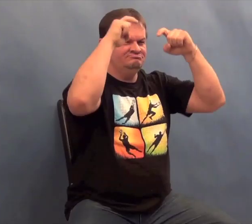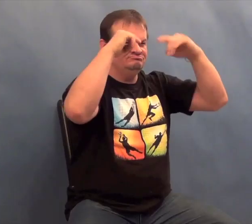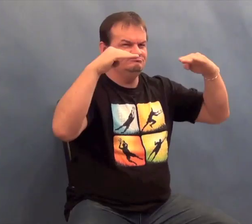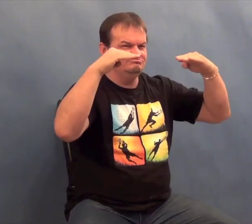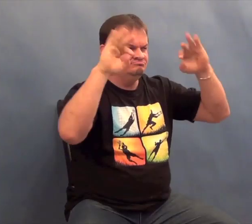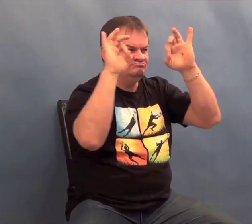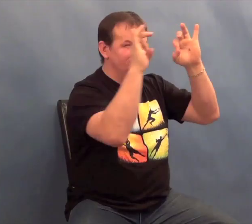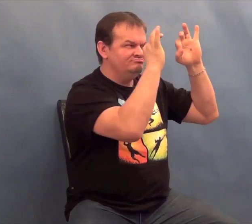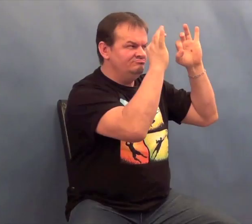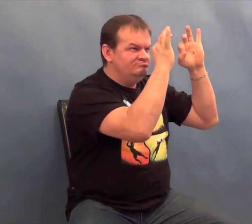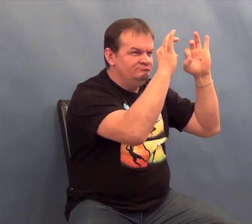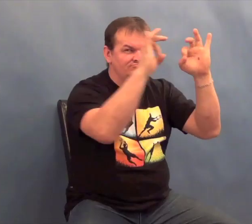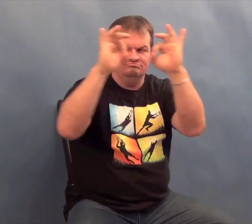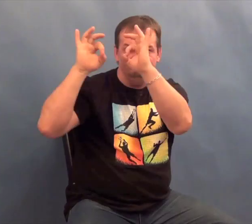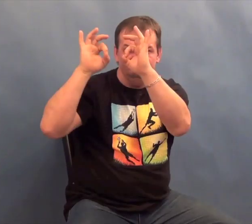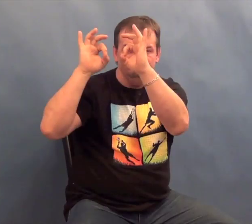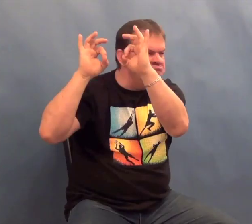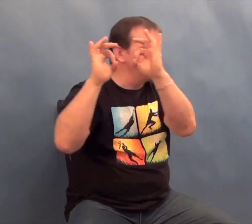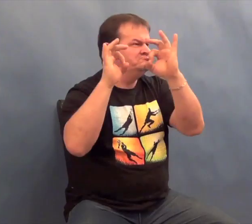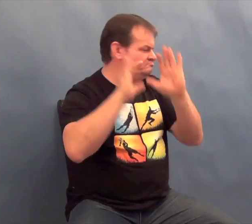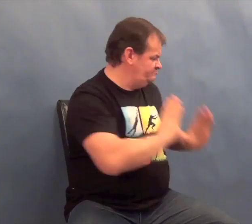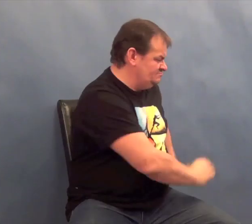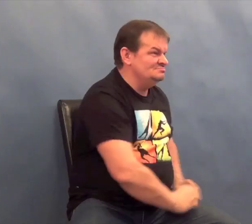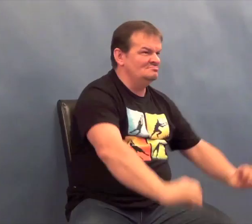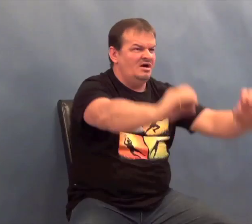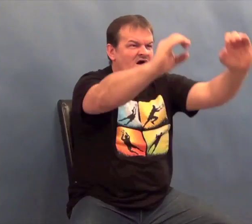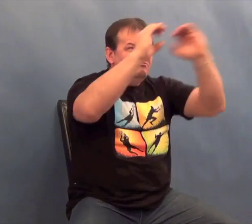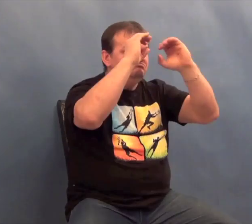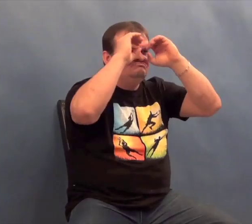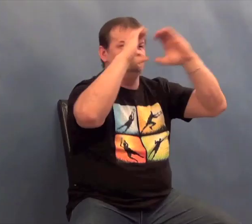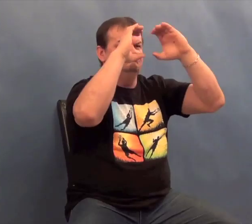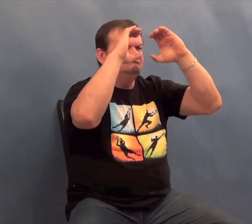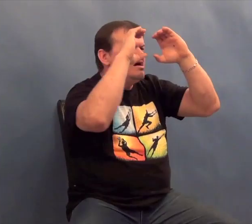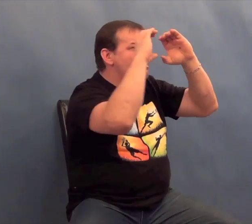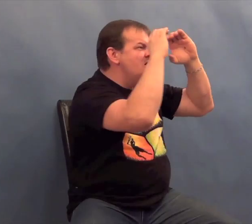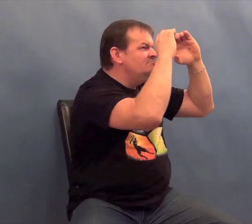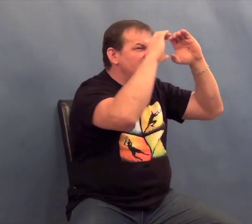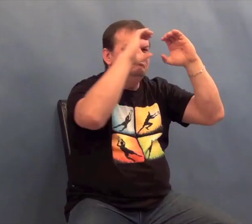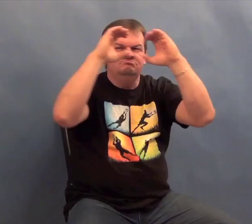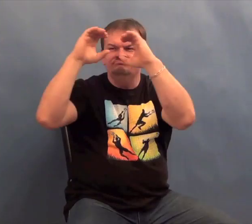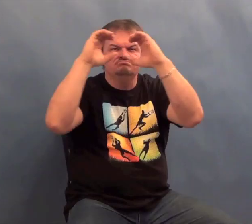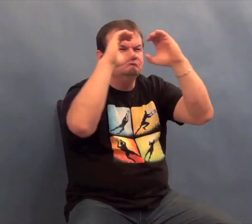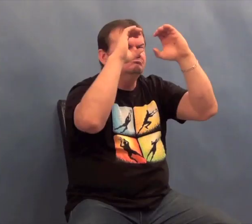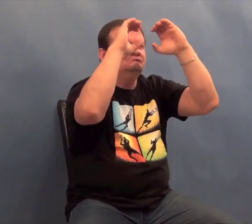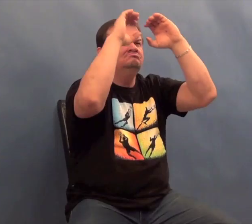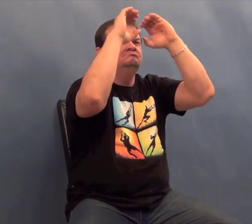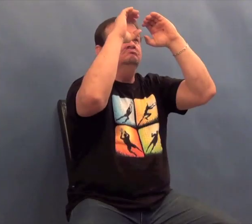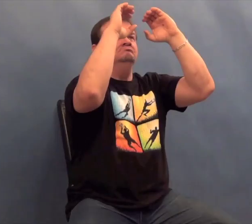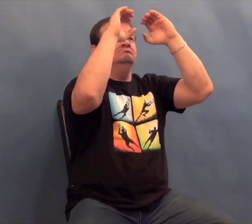Rozejrzał się dookoła, przystawił do oczu dużą lornetkę, obserwuje bardzo uważnie.